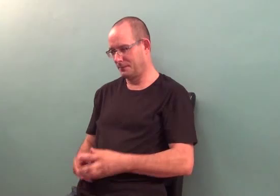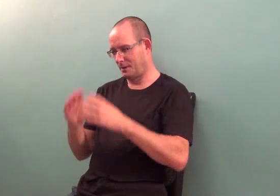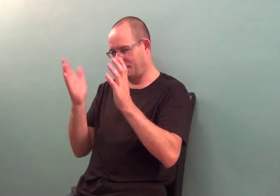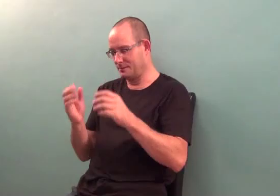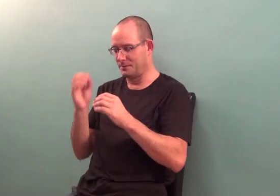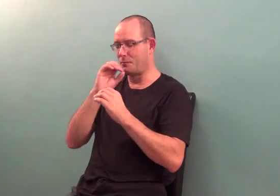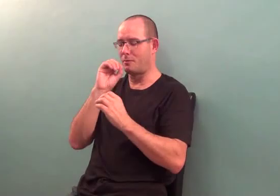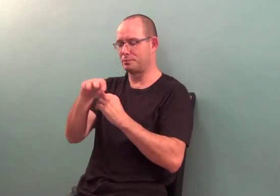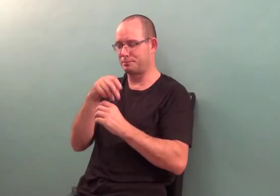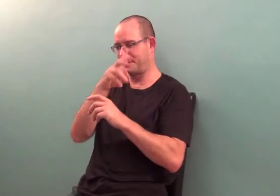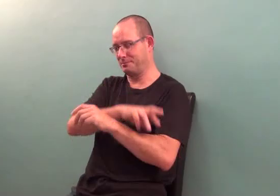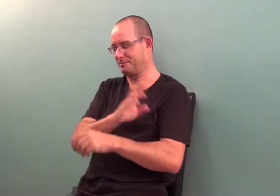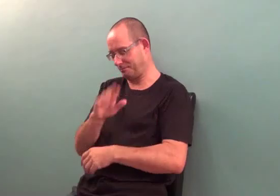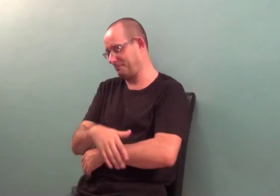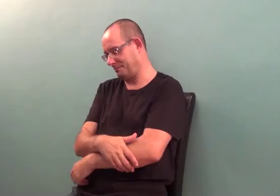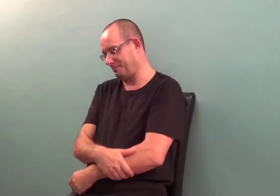Akwarium... Opluty i uciekł... Okej.